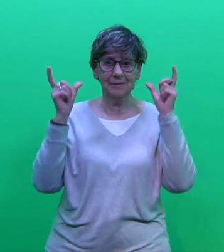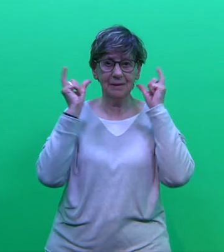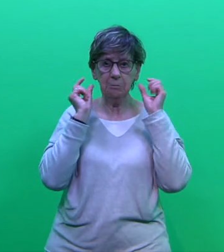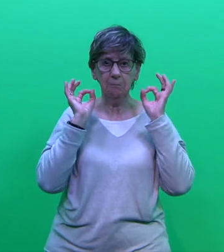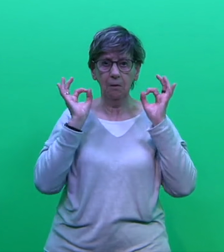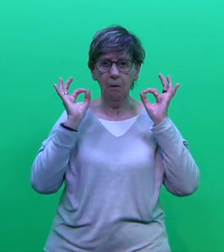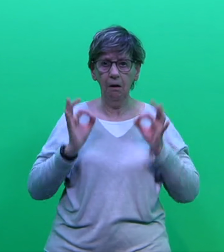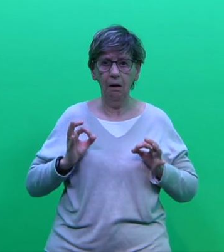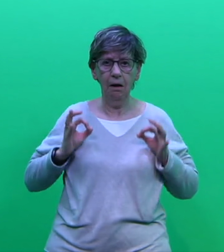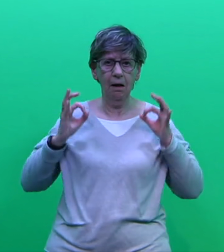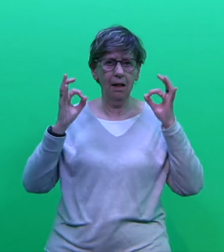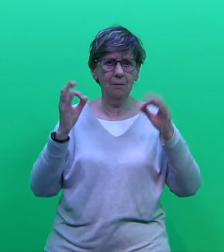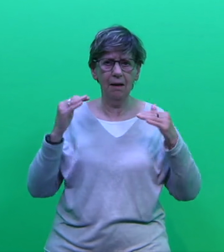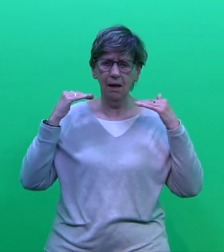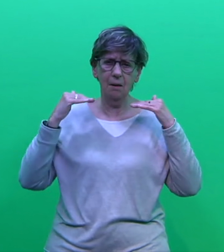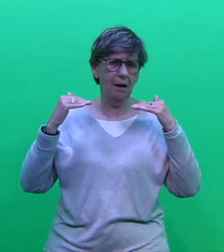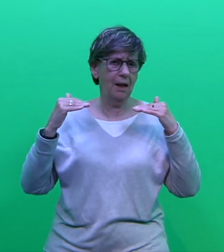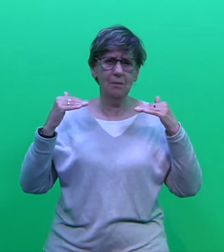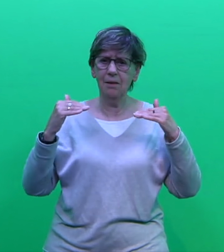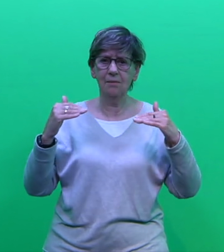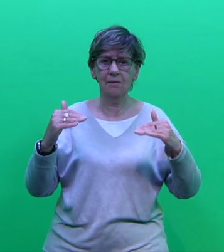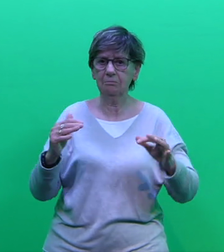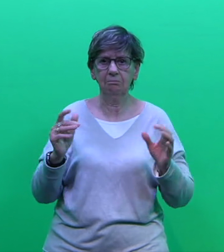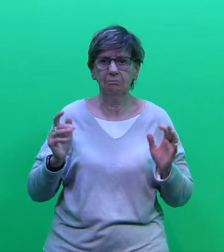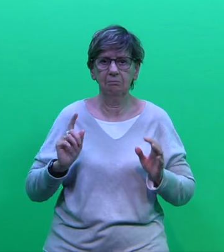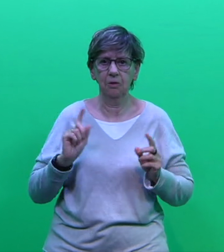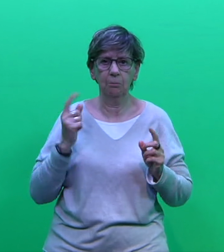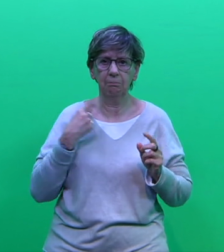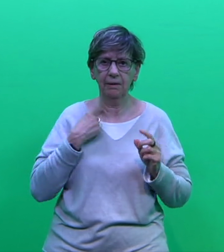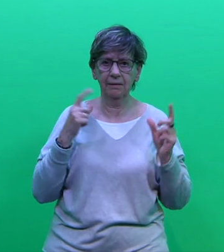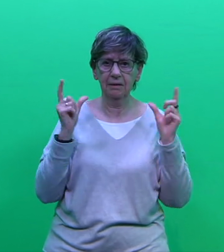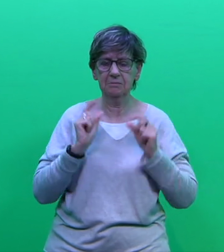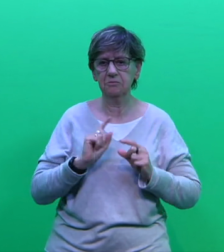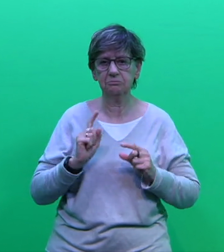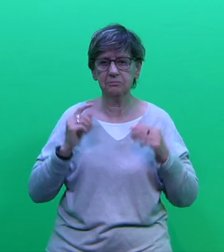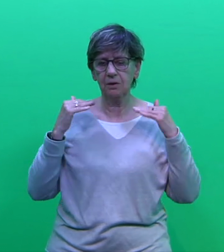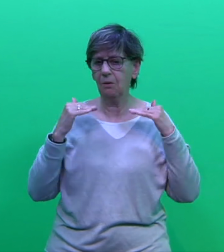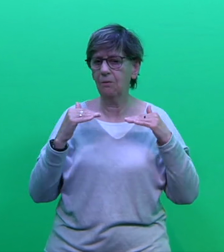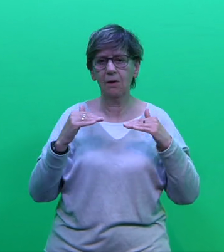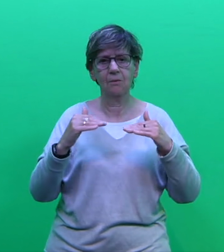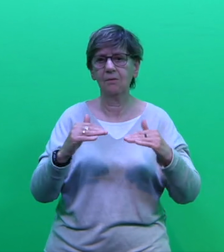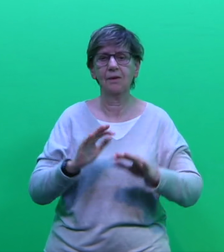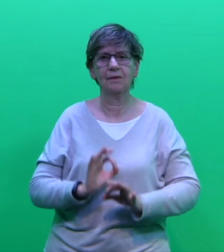No he tingut més pèrdua autidtiva, estic igual, no he perdut més, és estable.